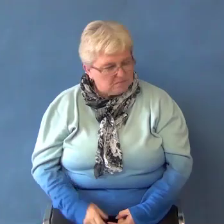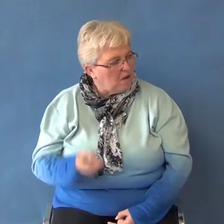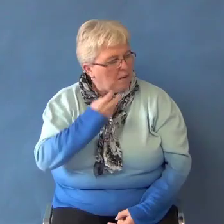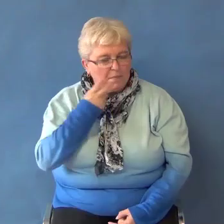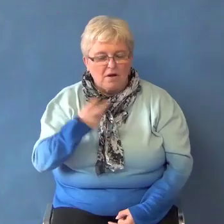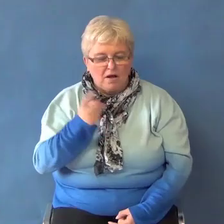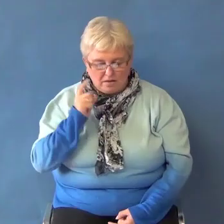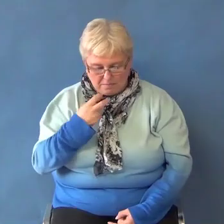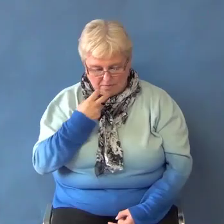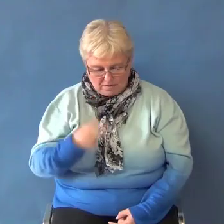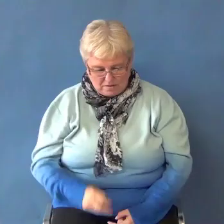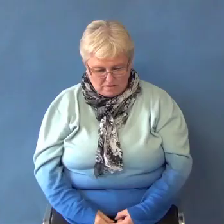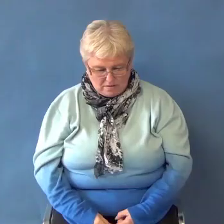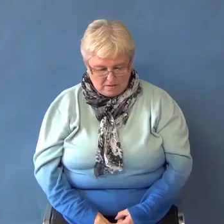Zakaz używania prądu.